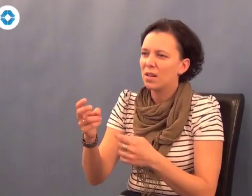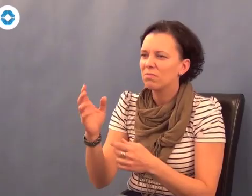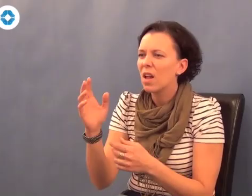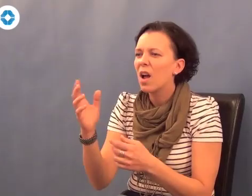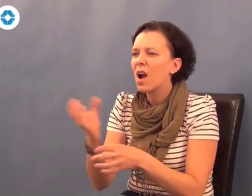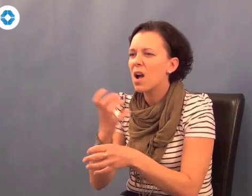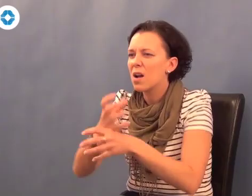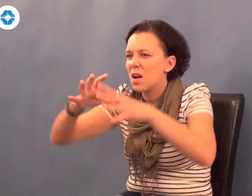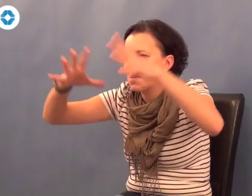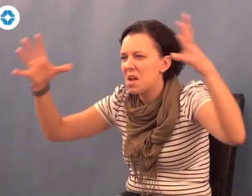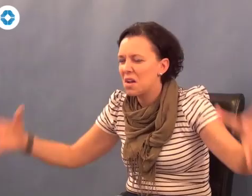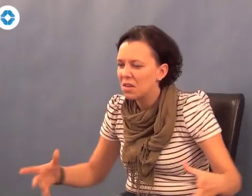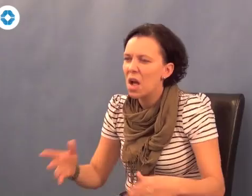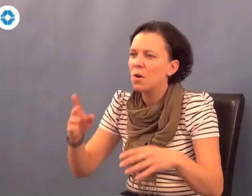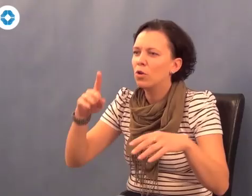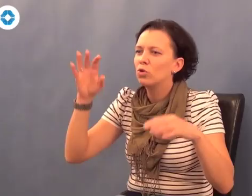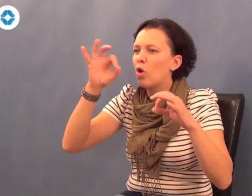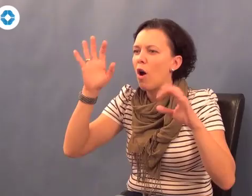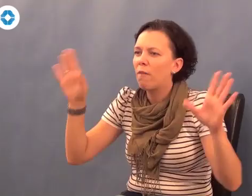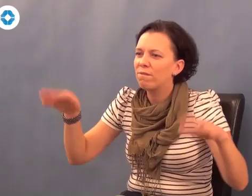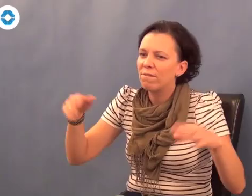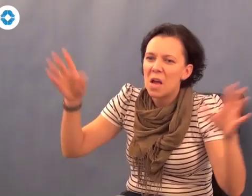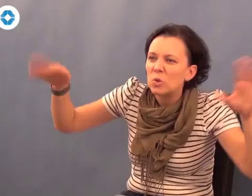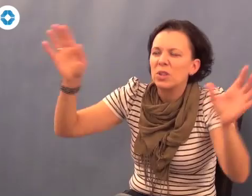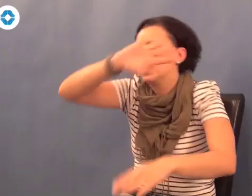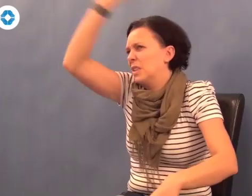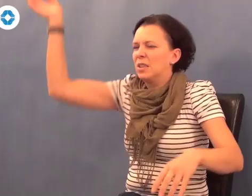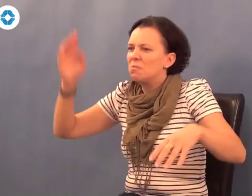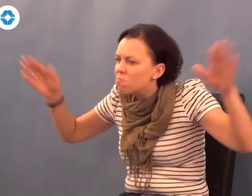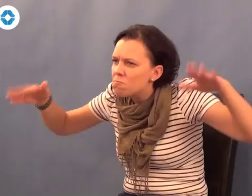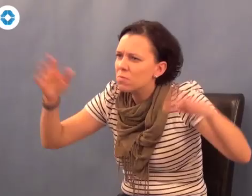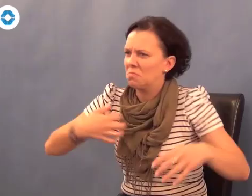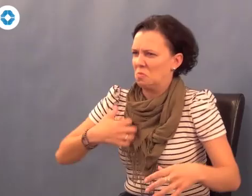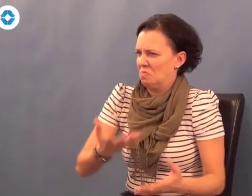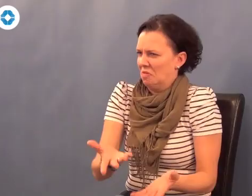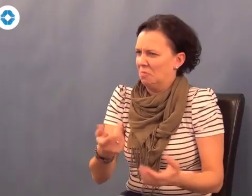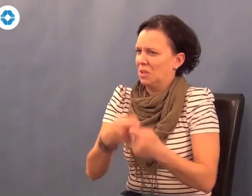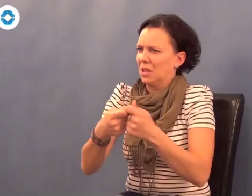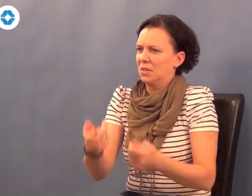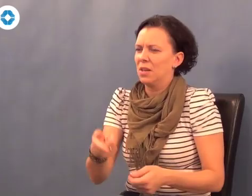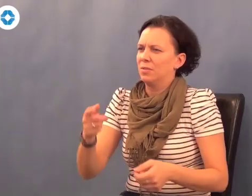Duży kamień... sowa lata, chłopak ją odgania, sowa lata i jest zła, nie wiem, przeszkadza...